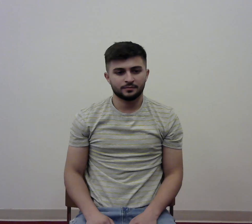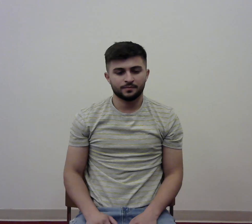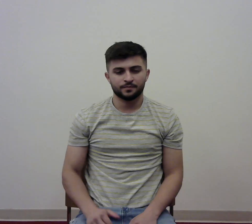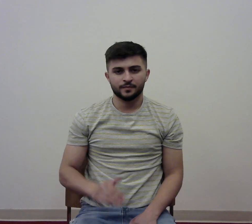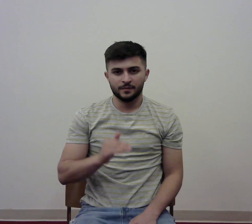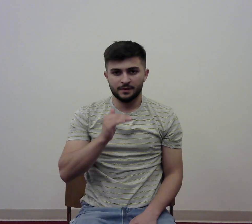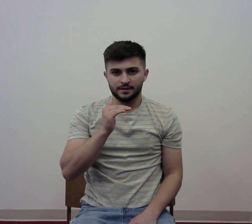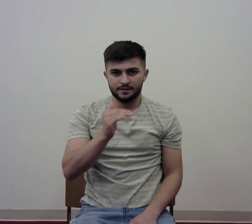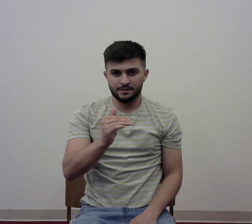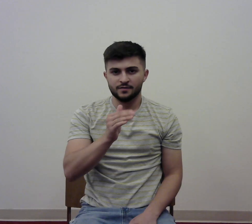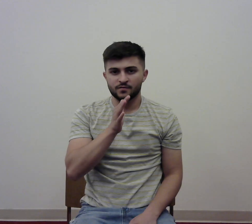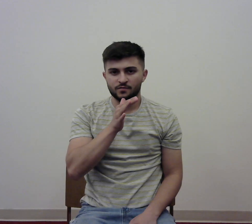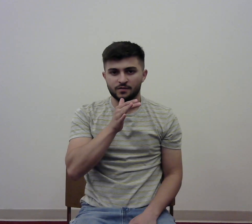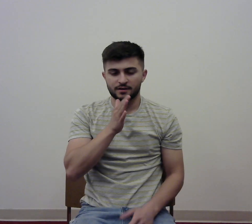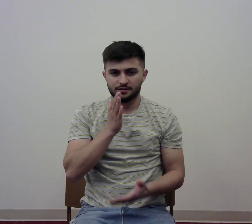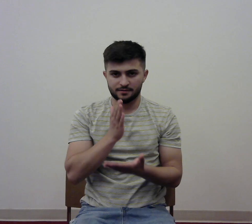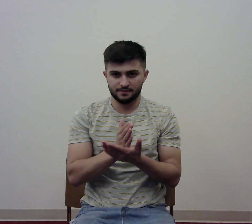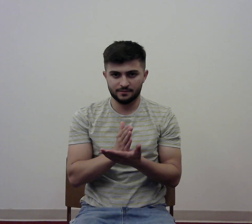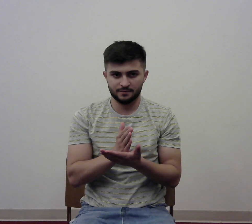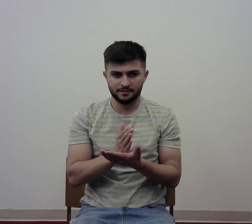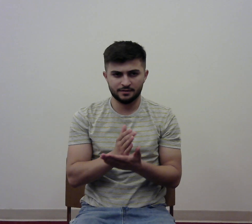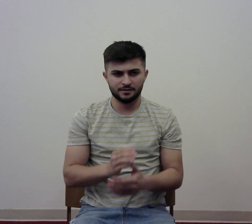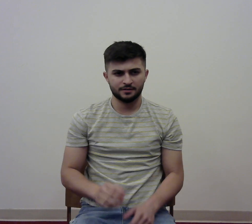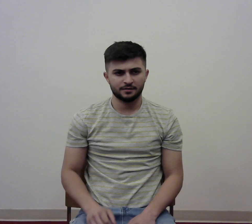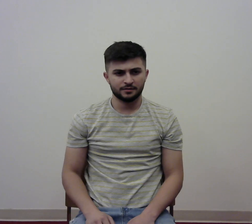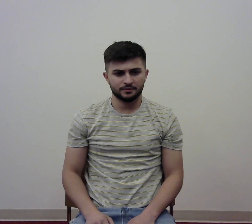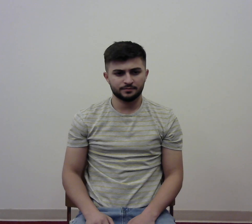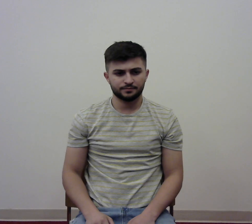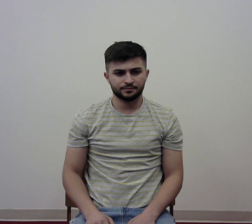Sizin vaxtınız var?